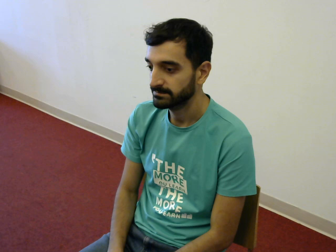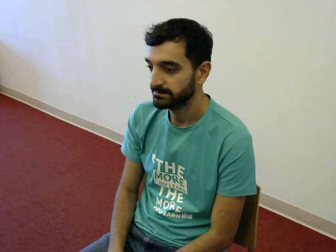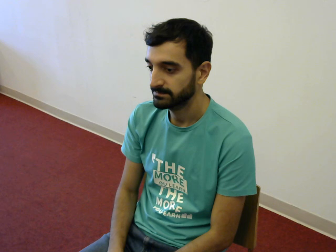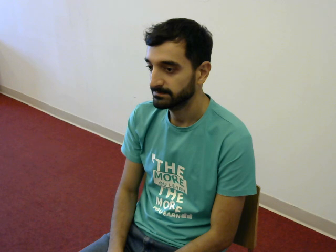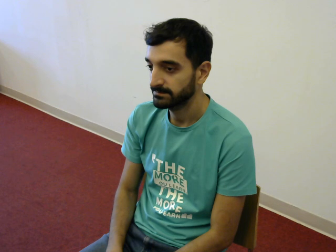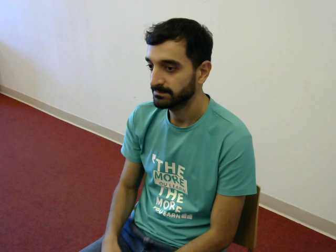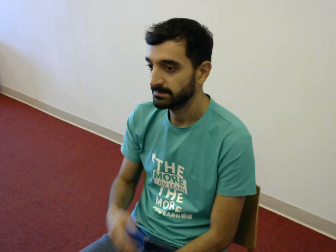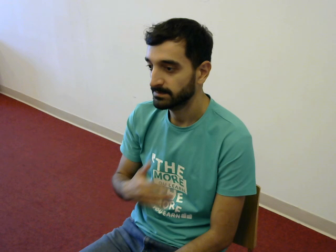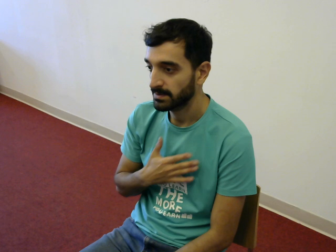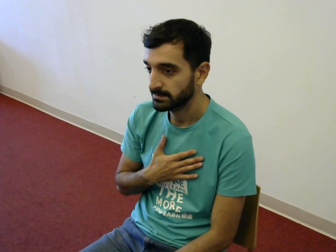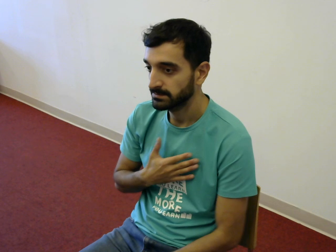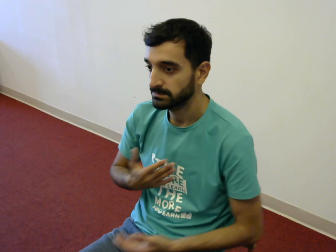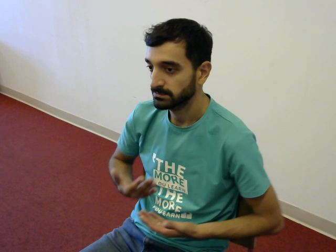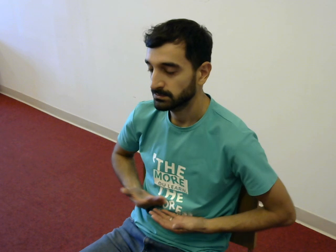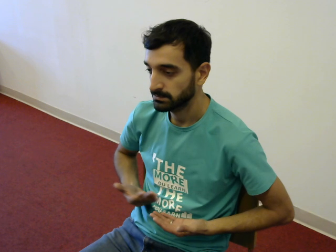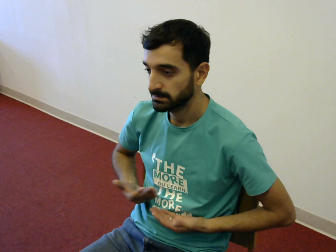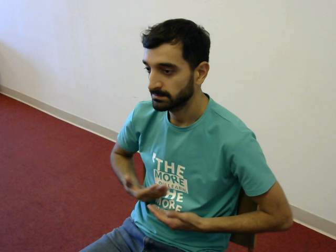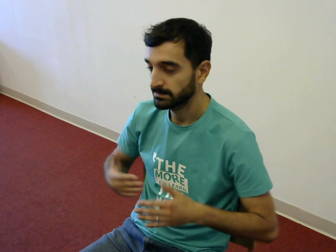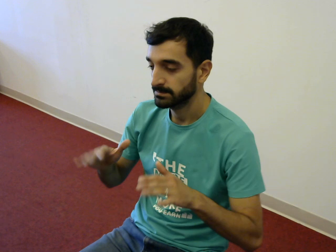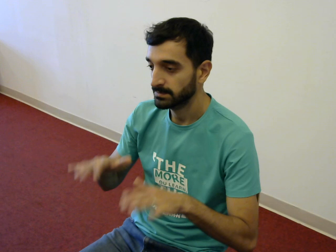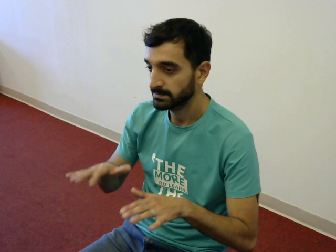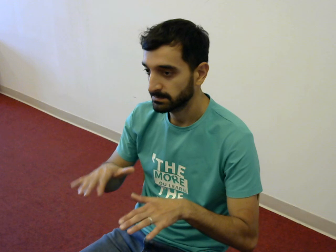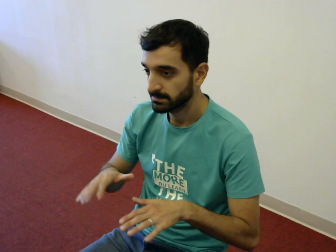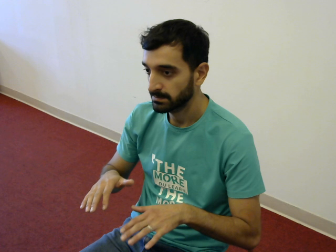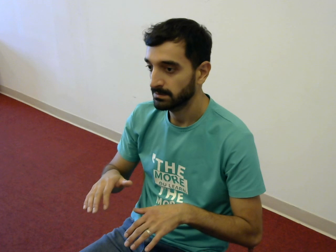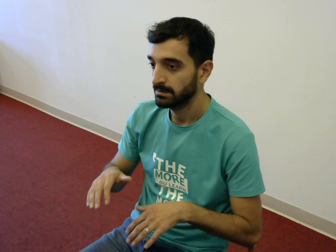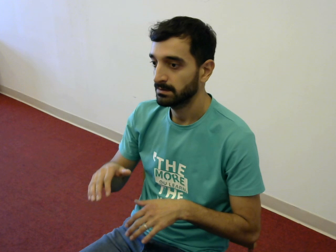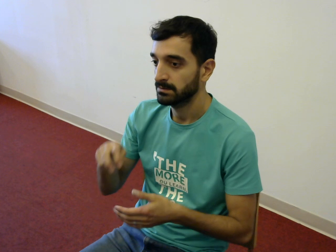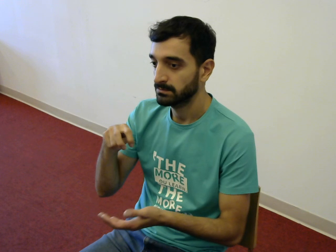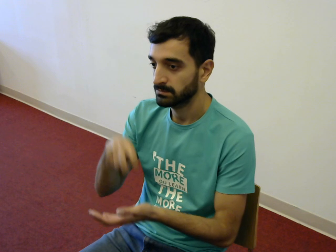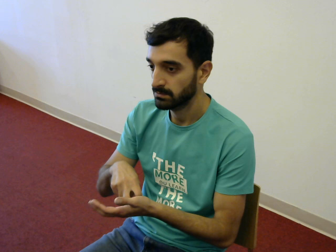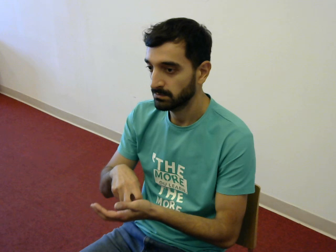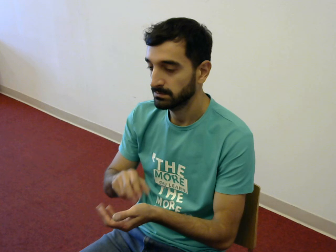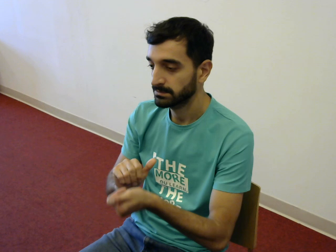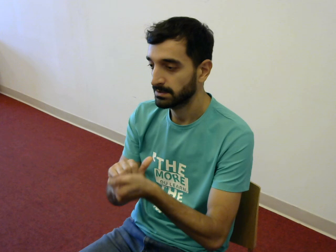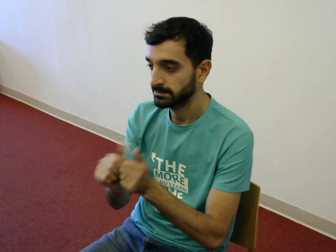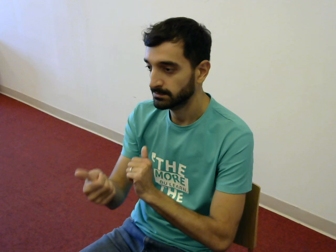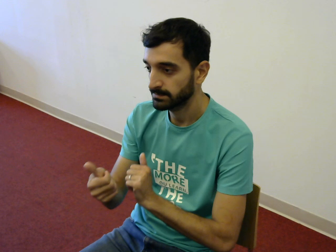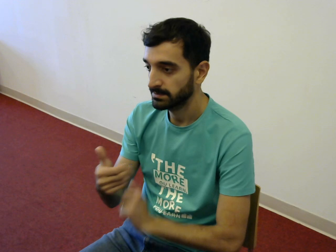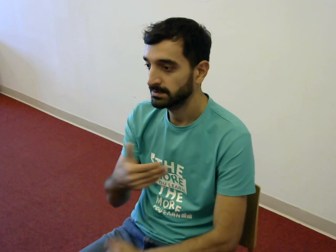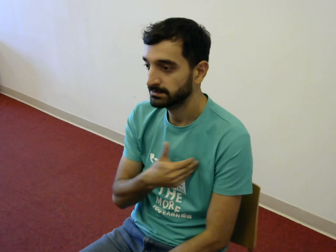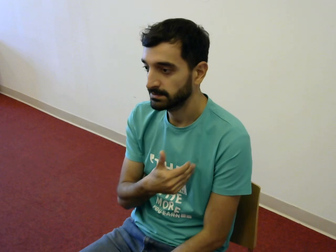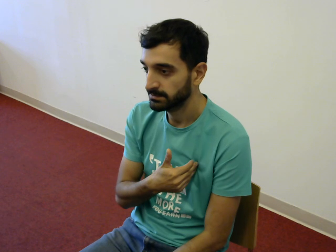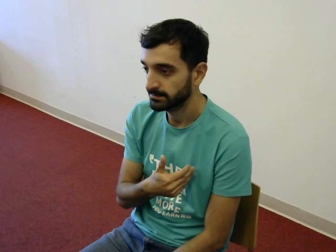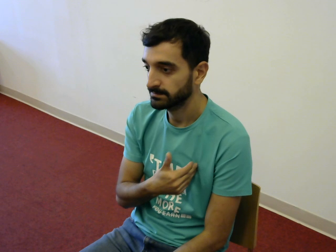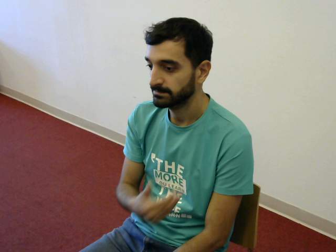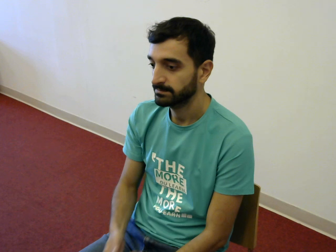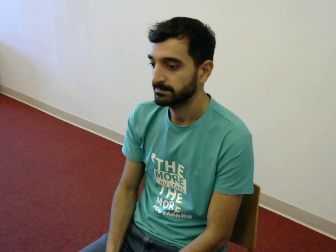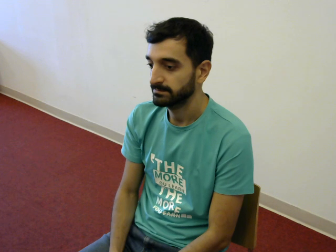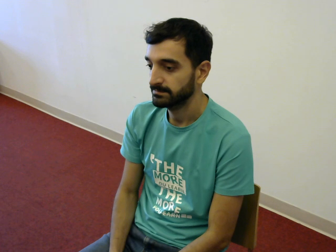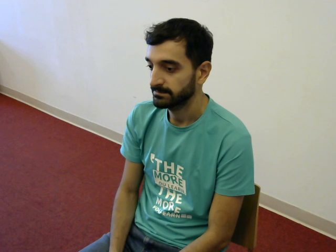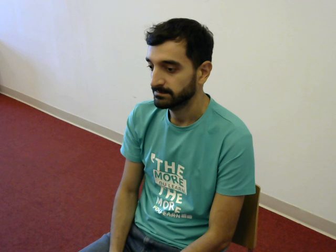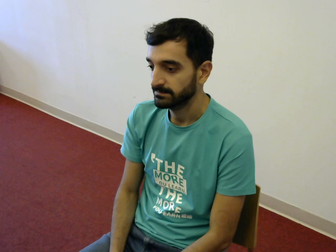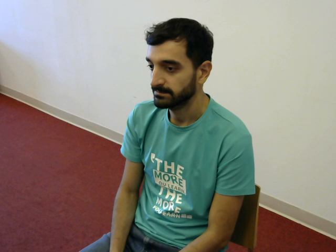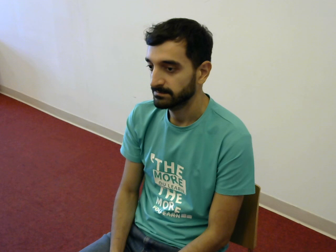Mən yaşayış yeri qeydiyyatımı dəyişmək istəyirəm